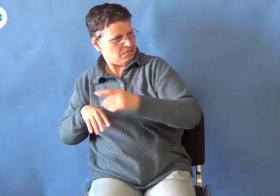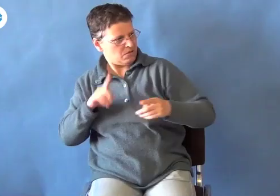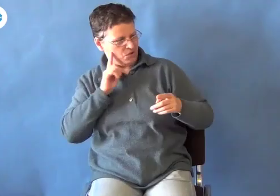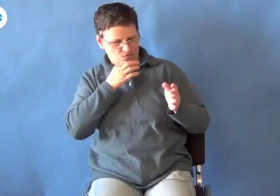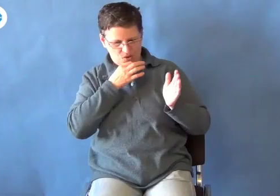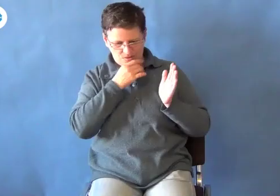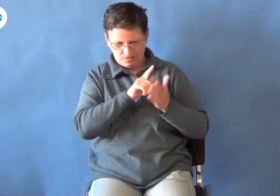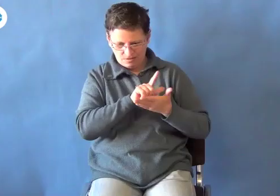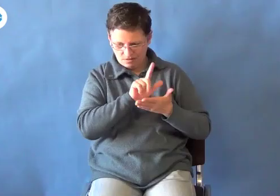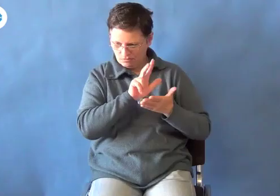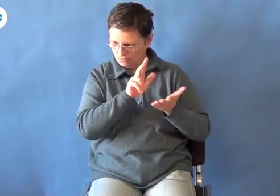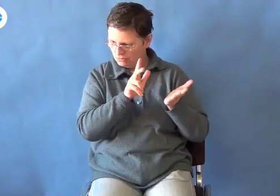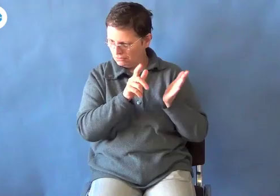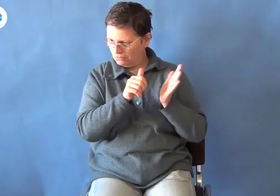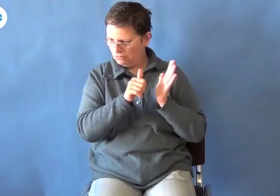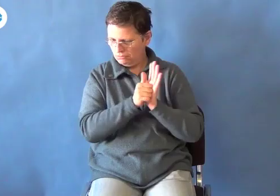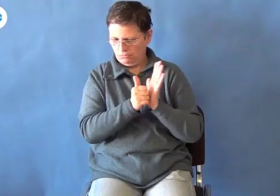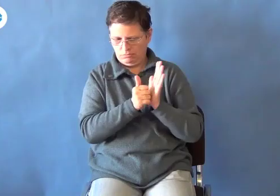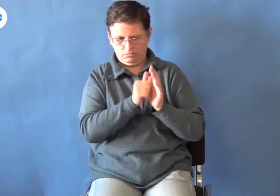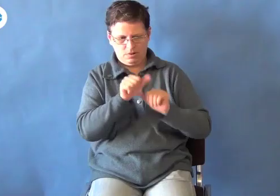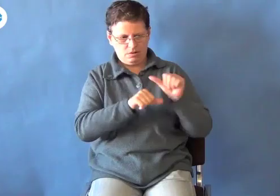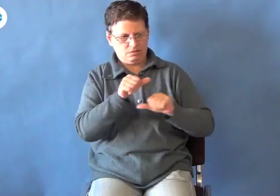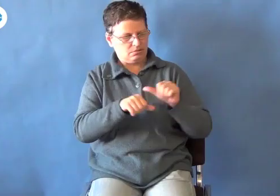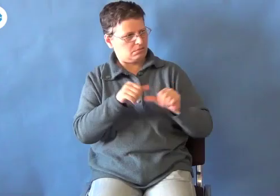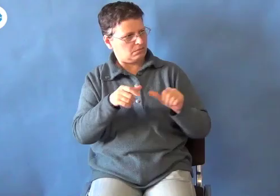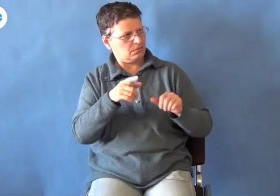Chłopak był młody, miał dwanaście, trzynaście... szesnaście lat.